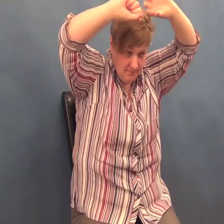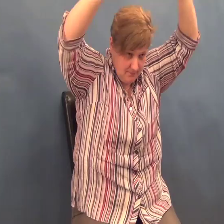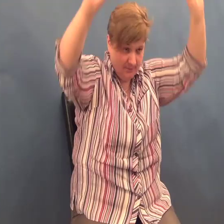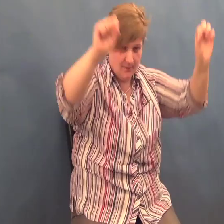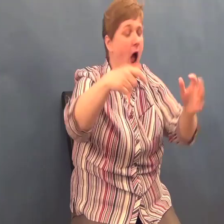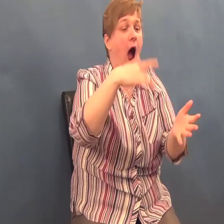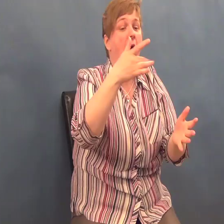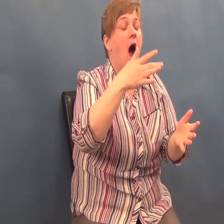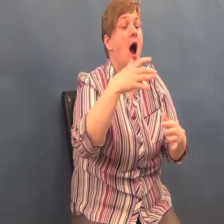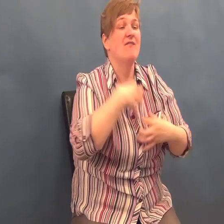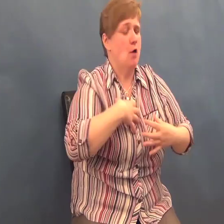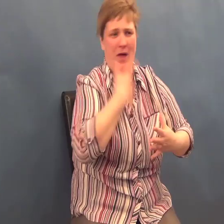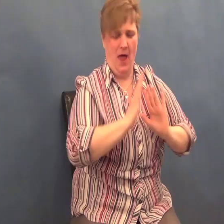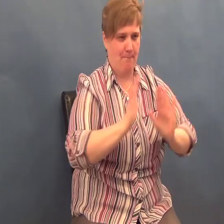Zwierzęcia nie było widać, tylko same rogi wystawały.